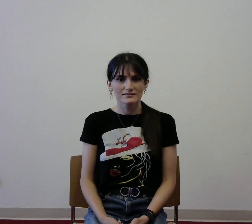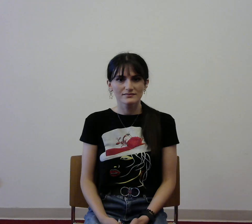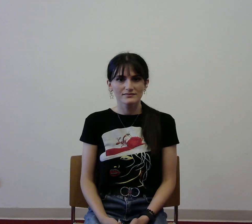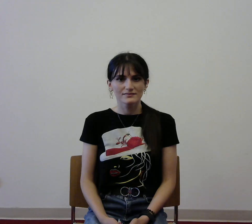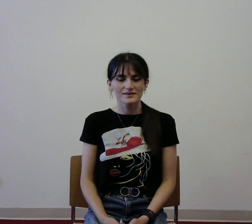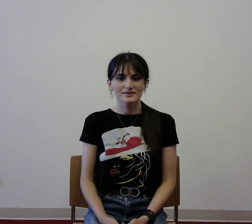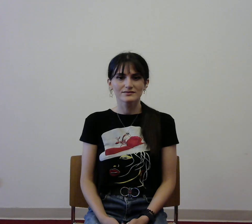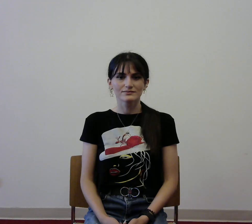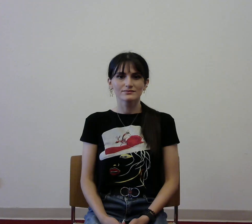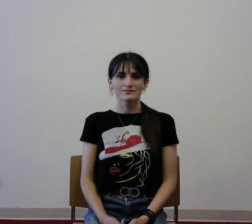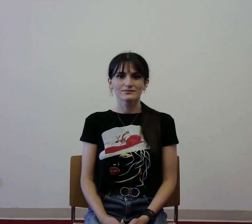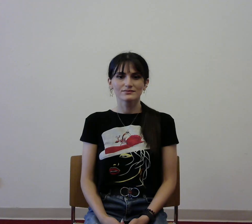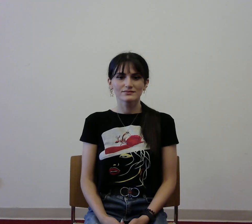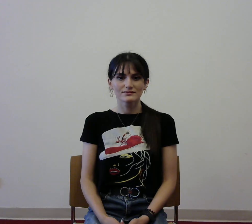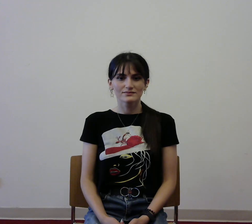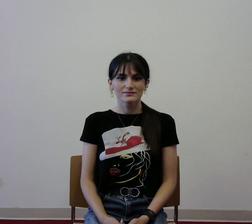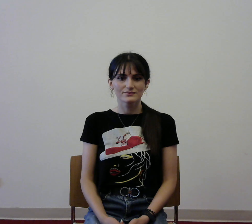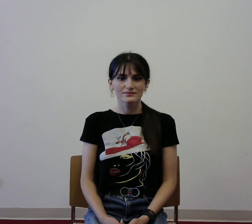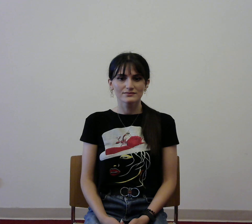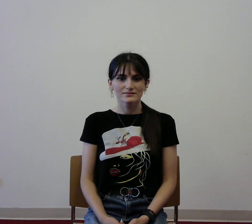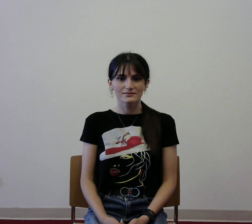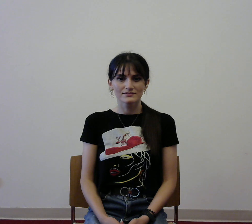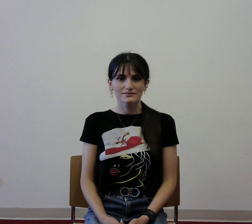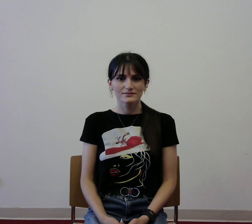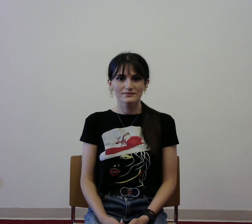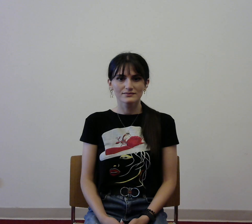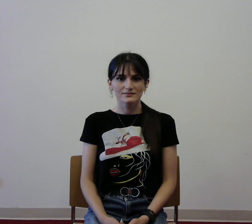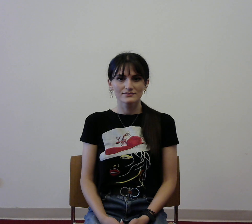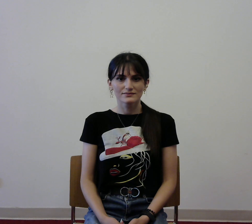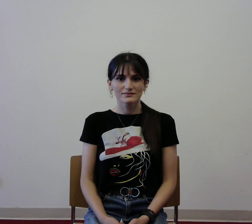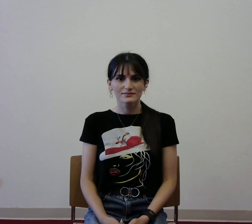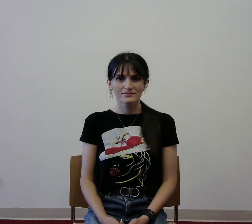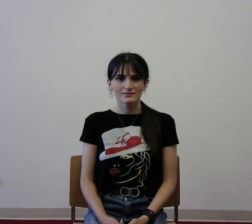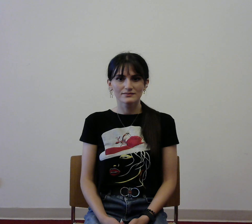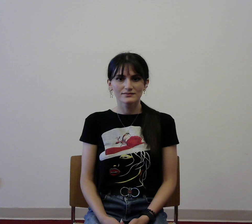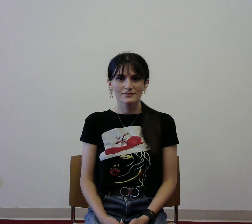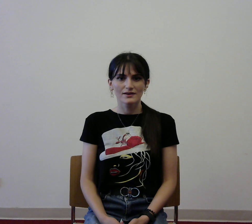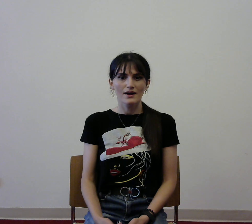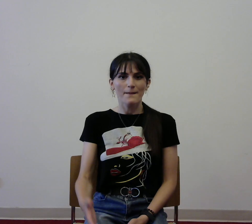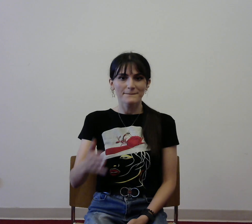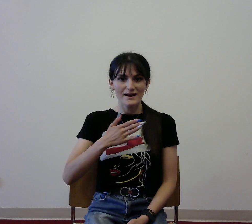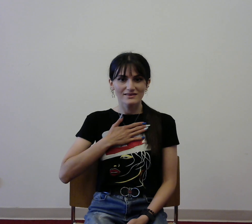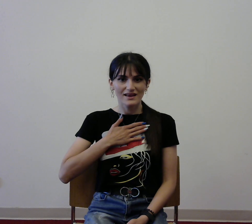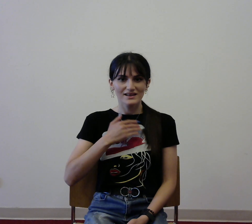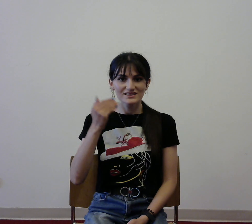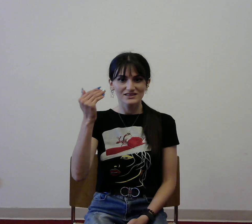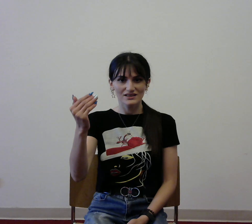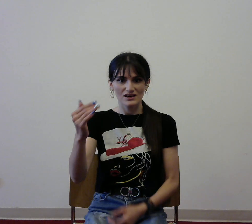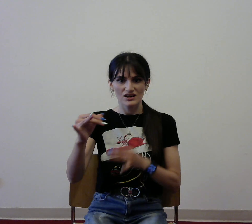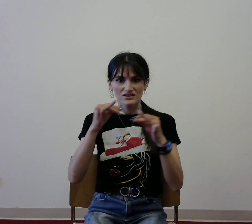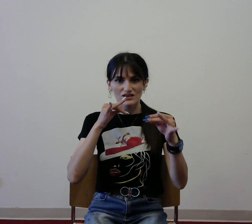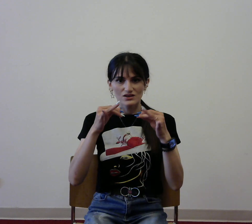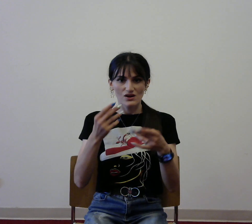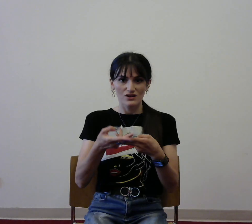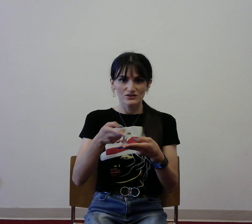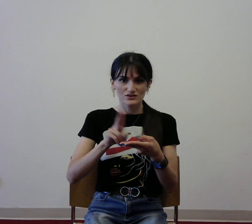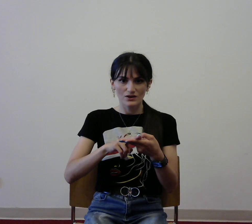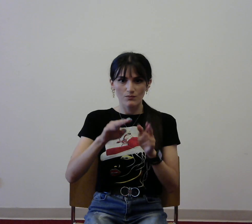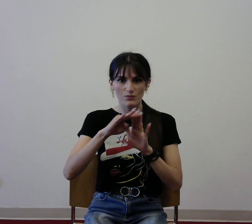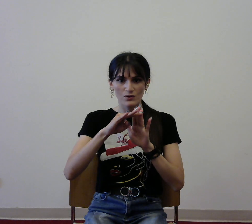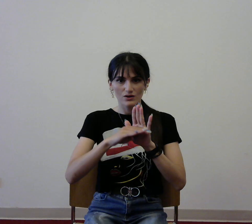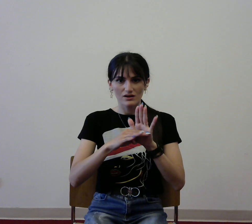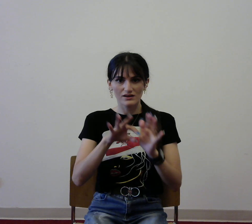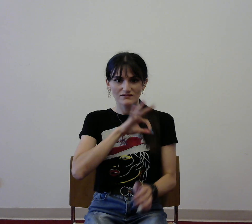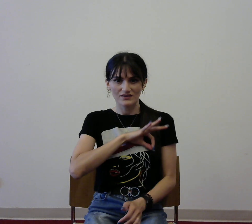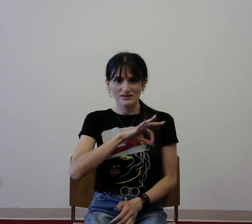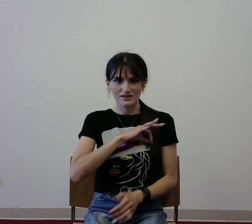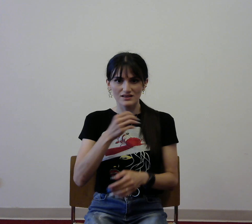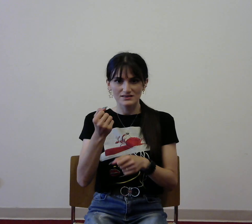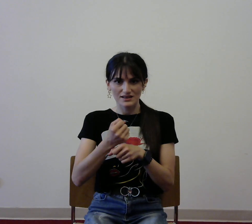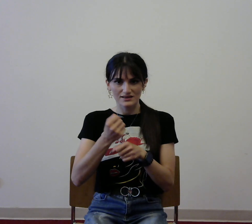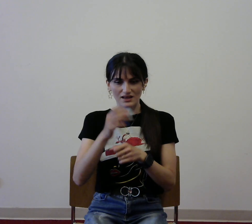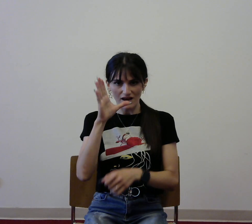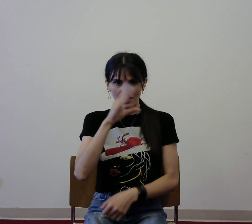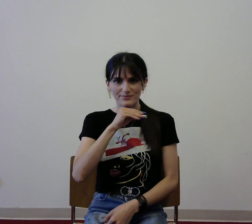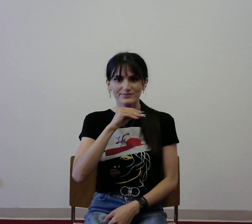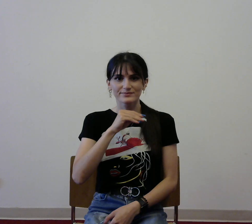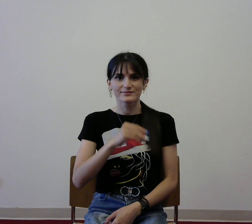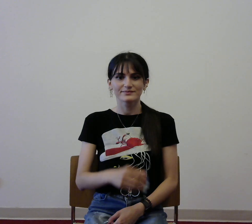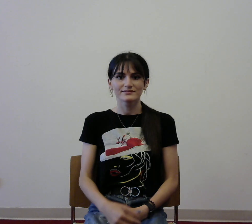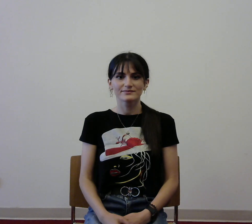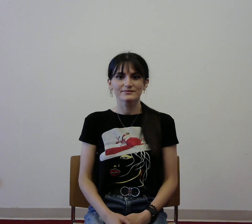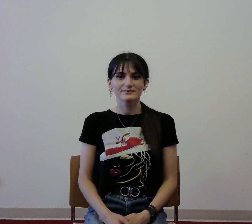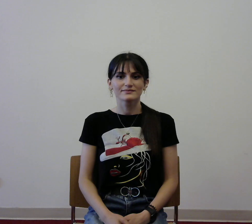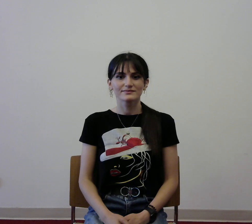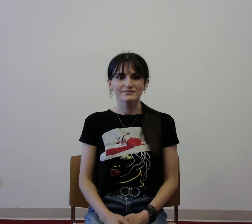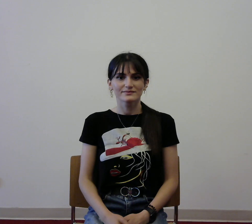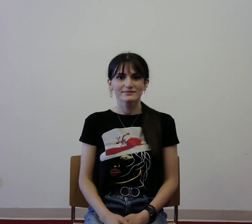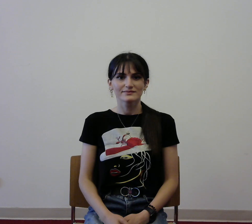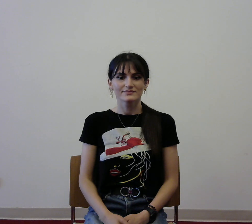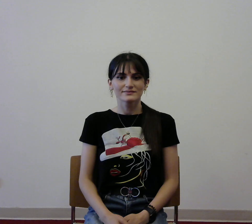Mən sizinlə danışmaq üçün proqramdan istifadə edə bilərəm